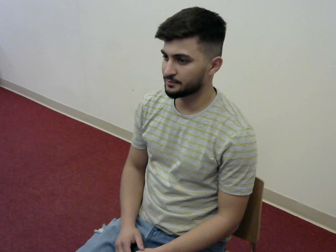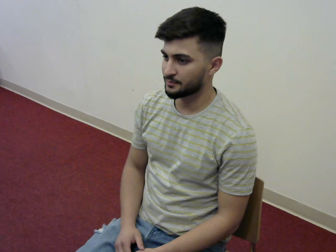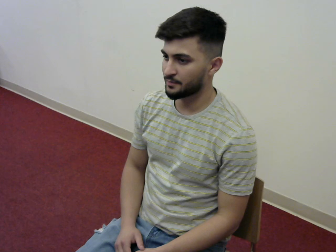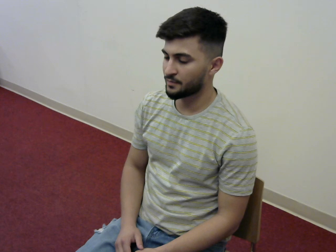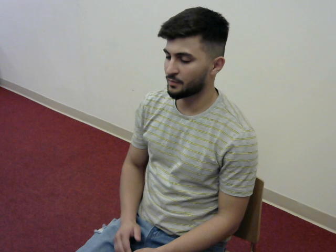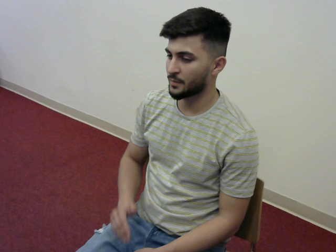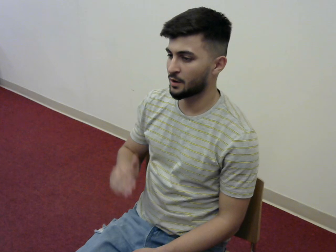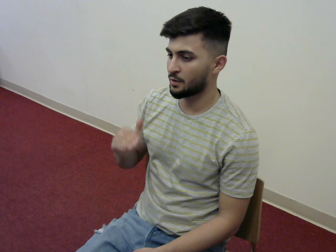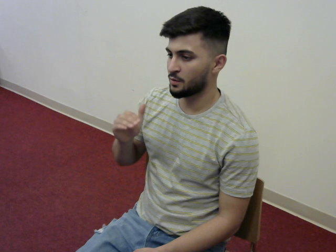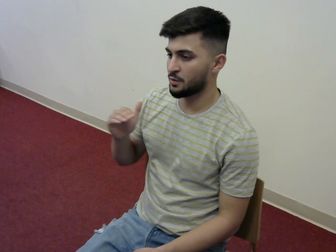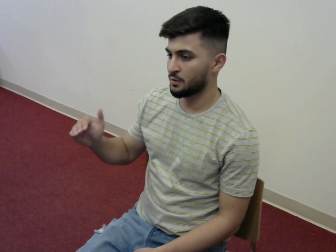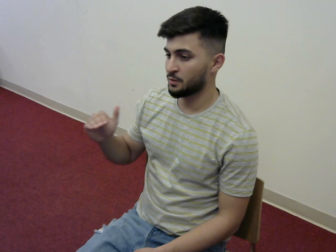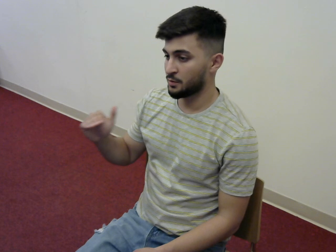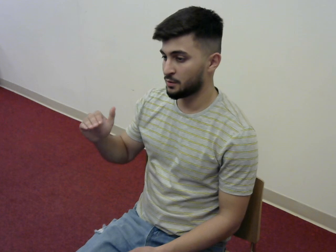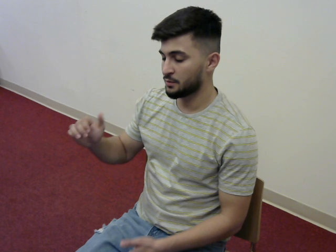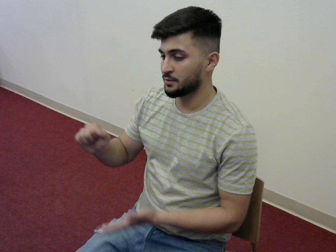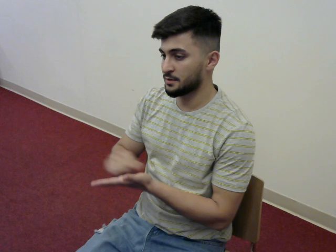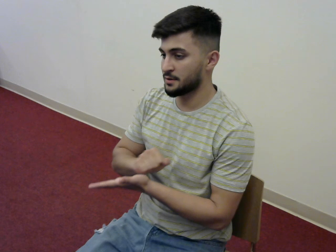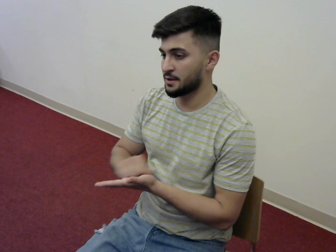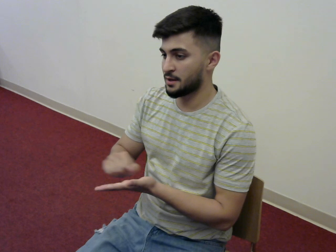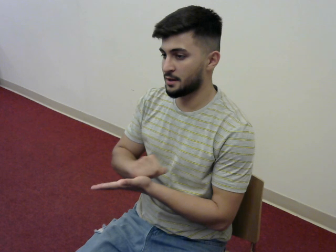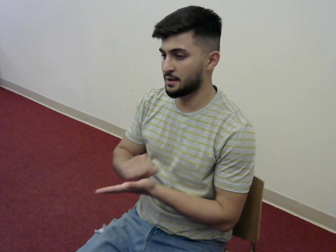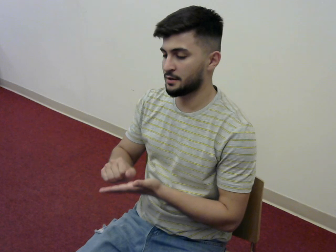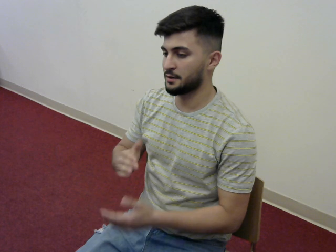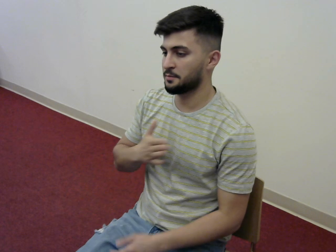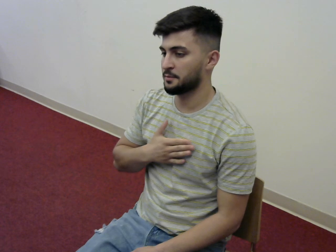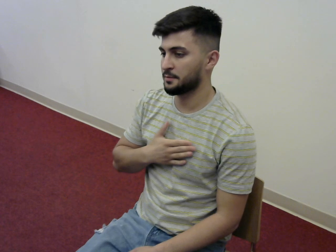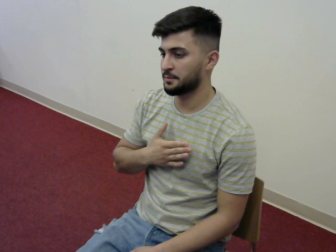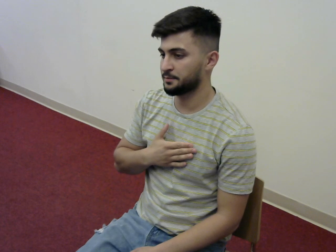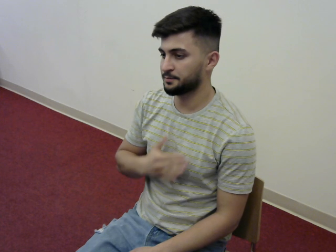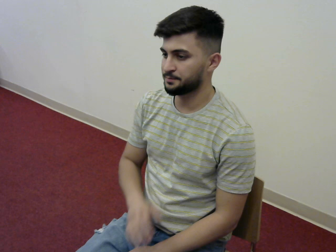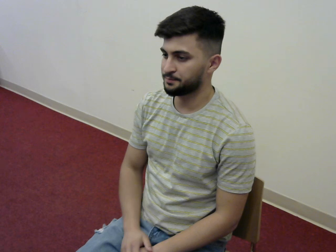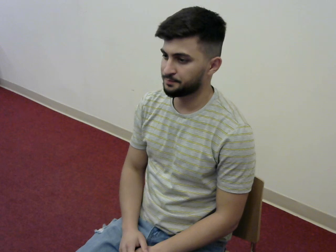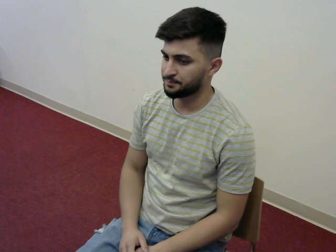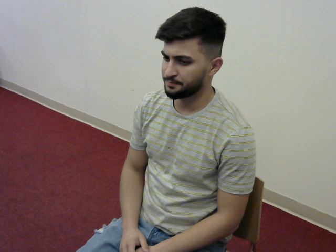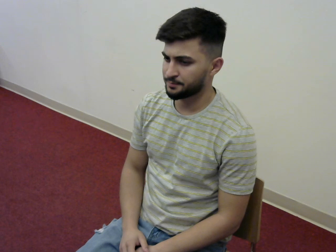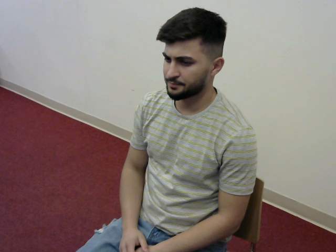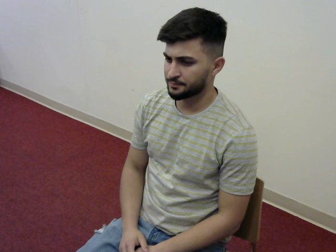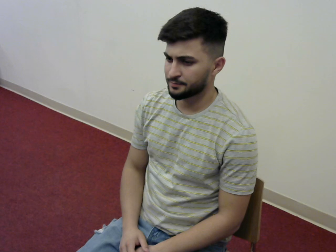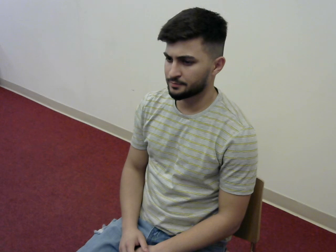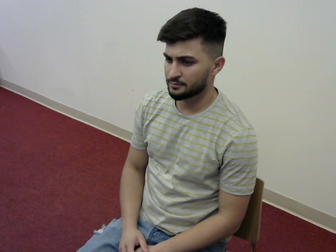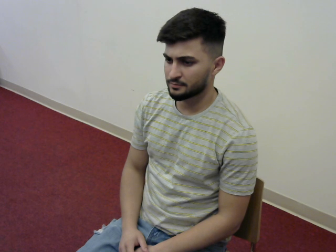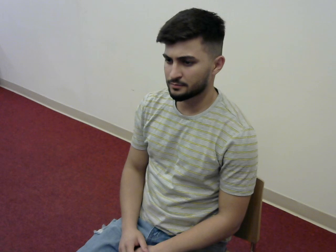Onun sənədləri məndədir